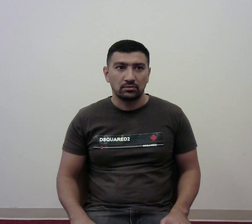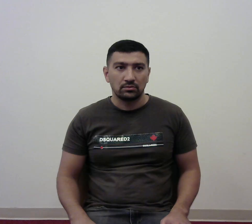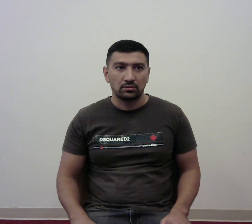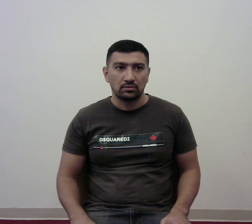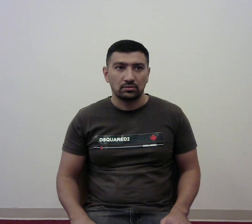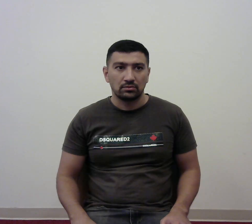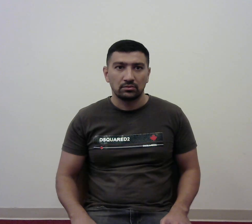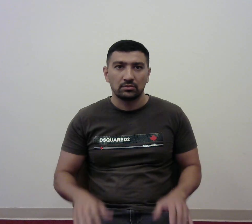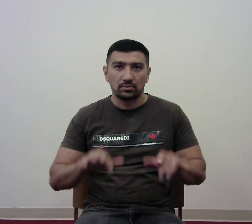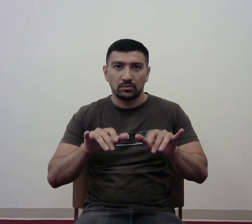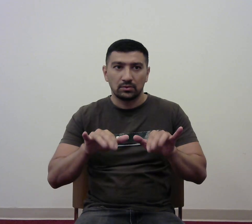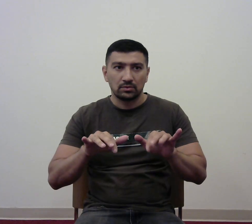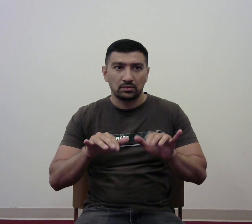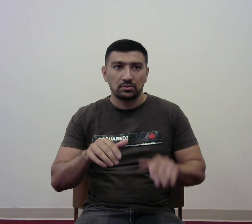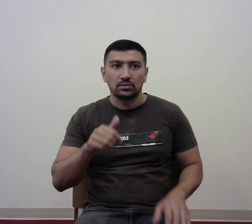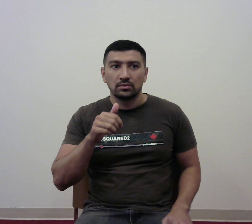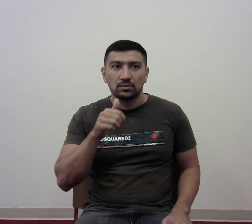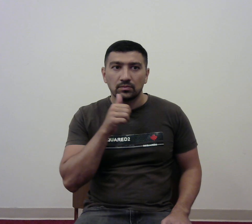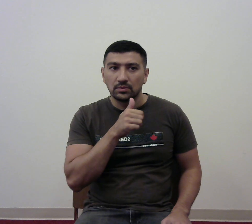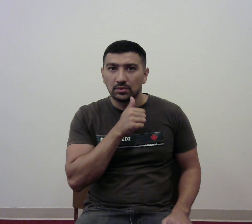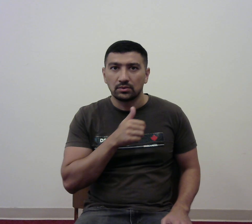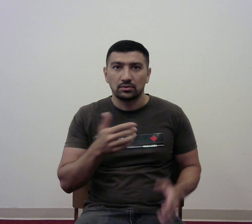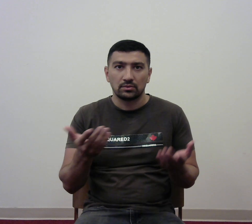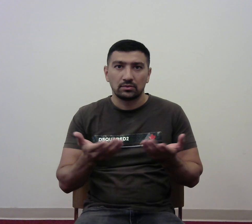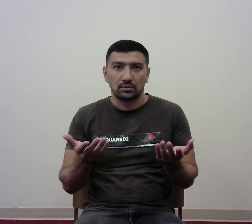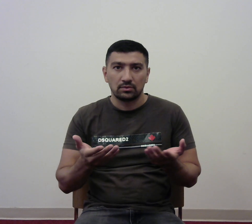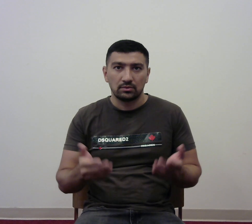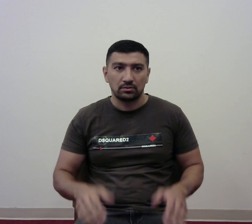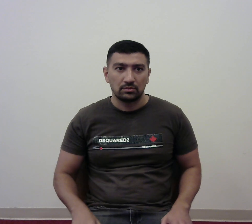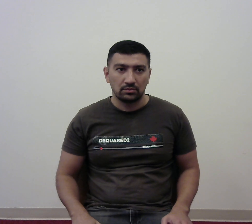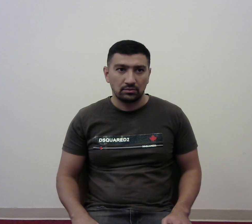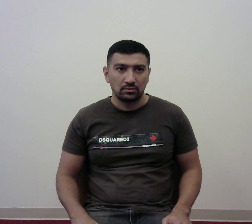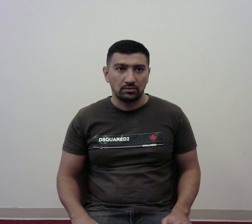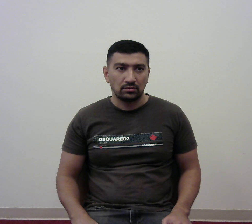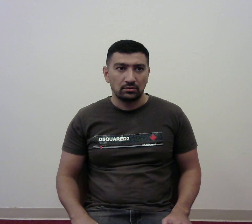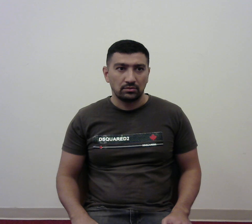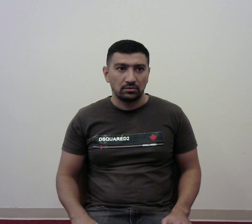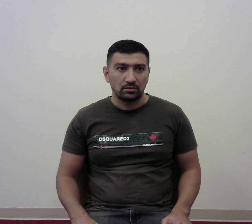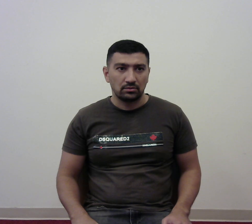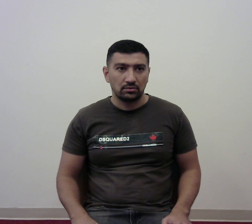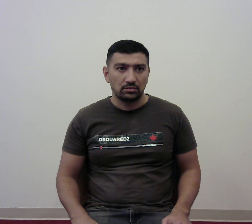Kompüterin parolu nədir?